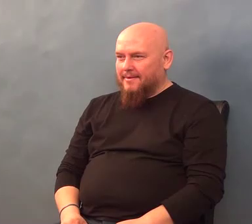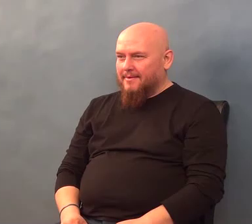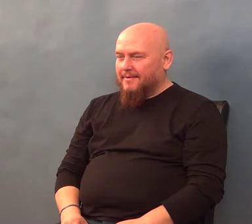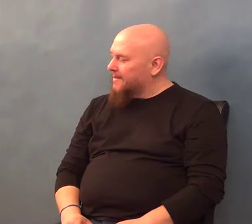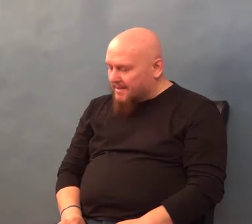Nie!